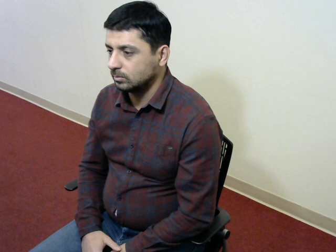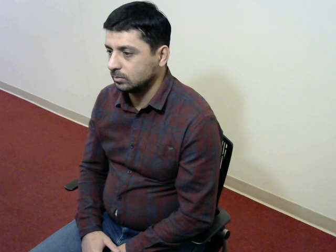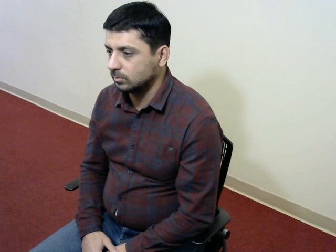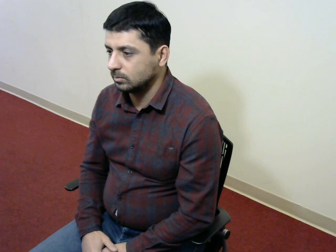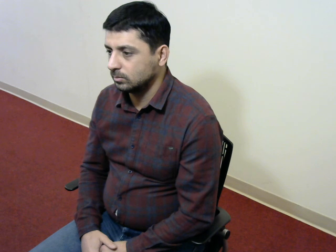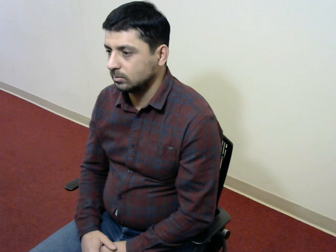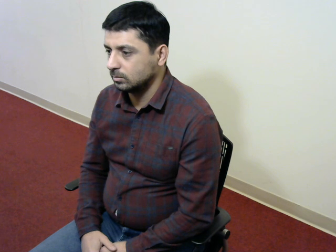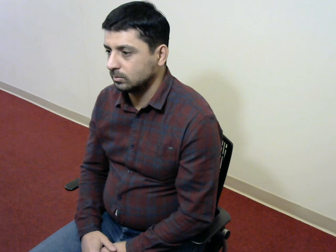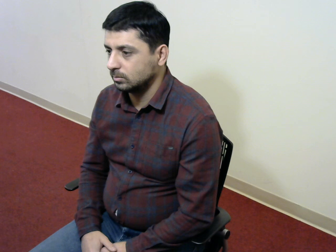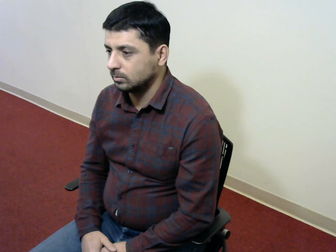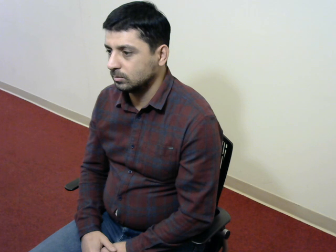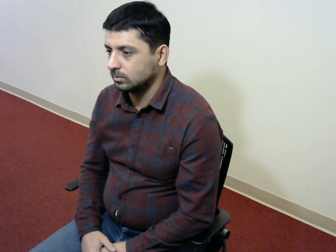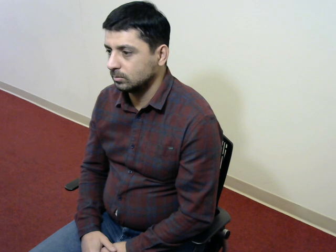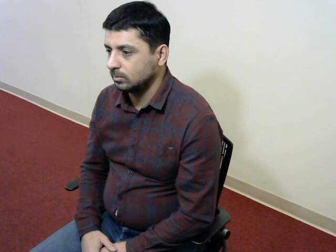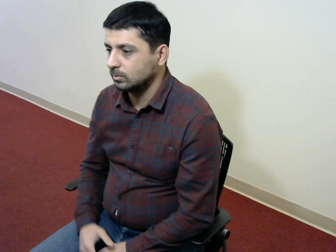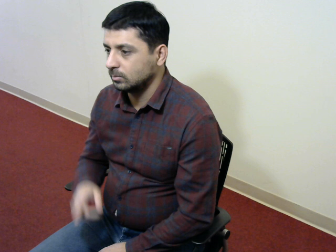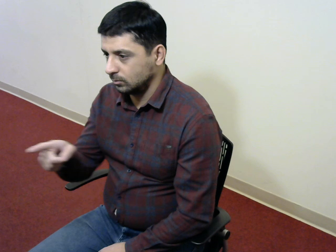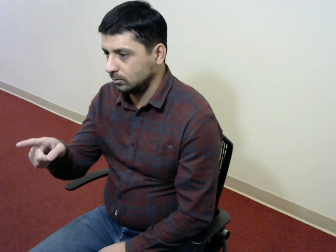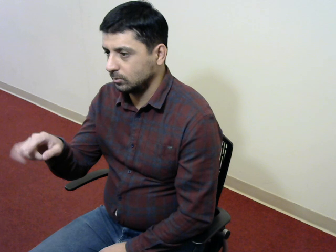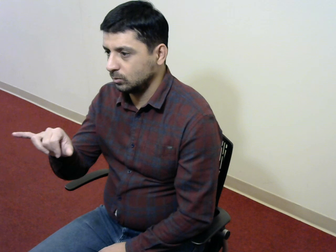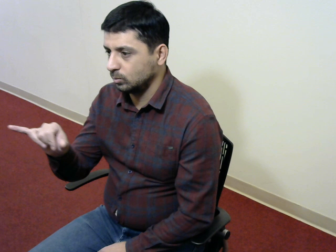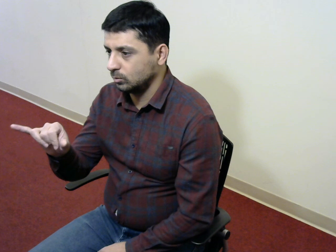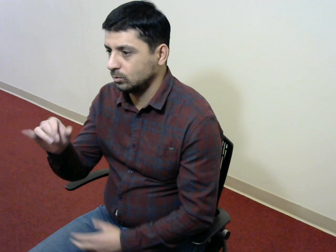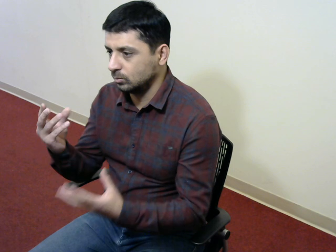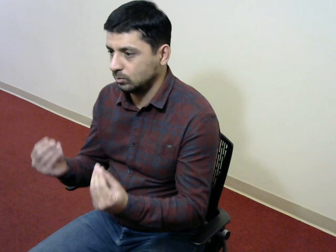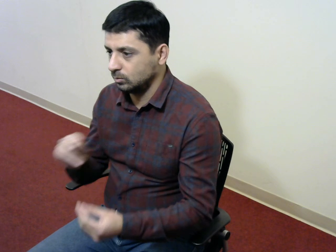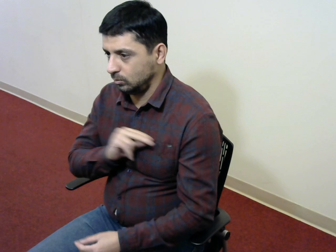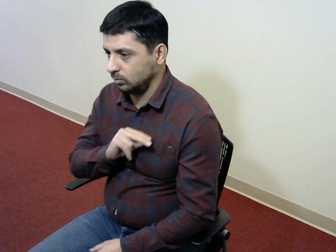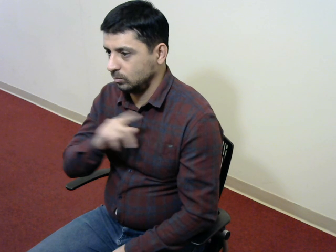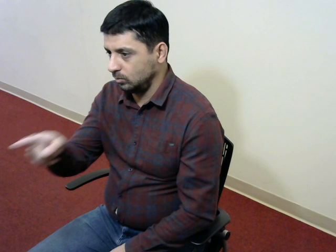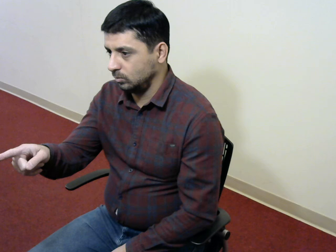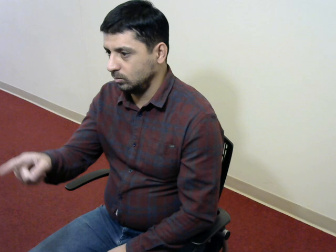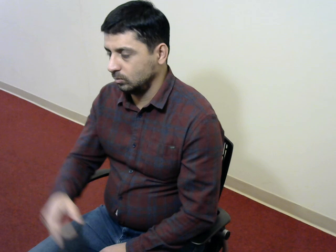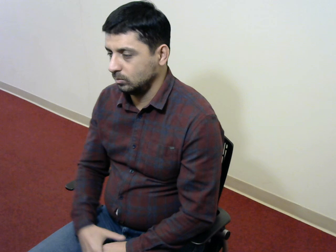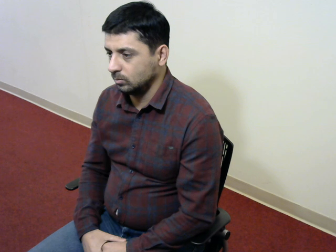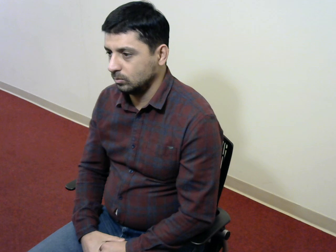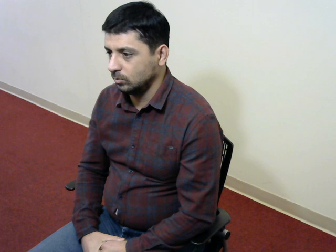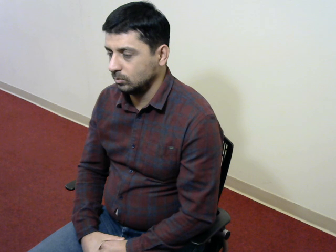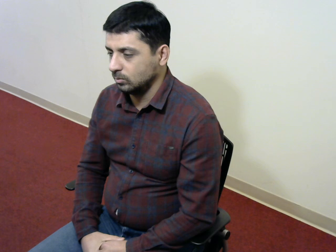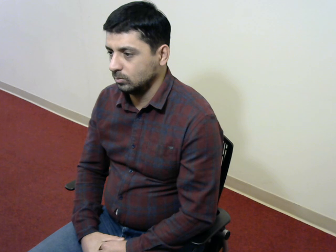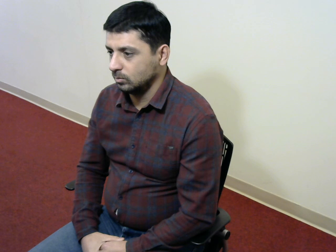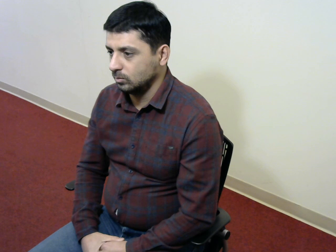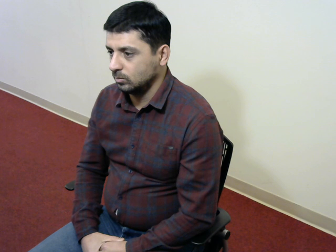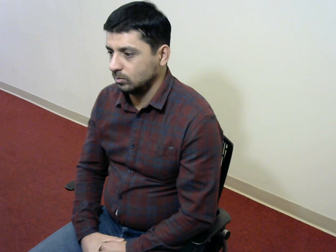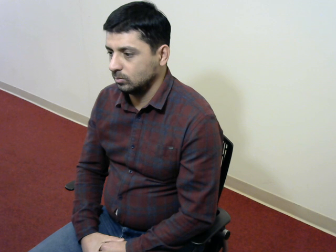Sən şənbə günü işləyirsən?